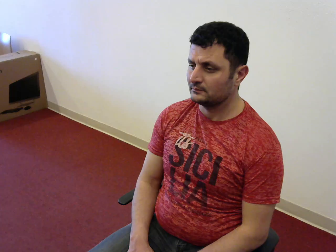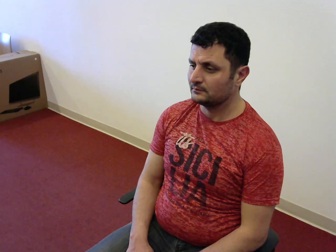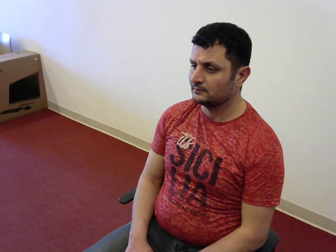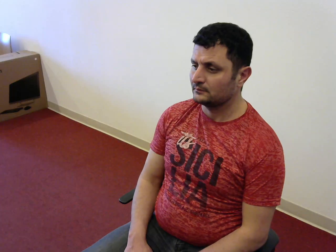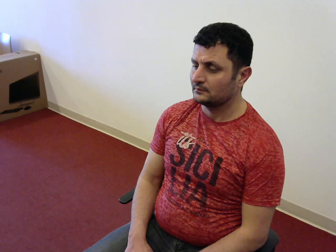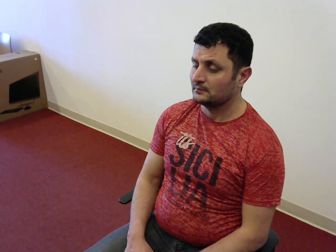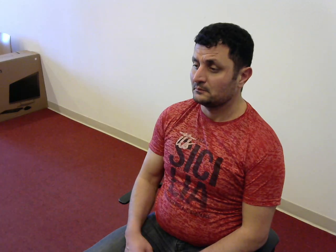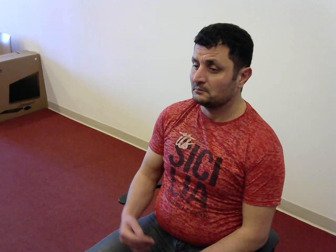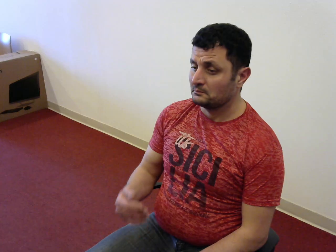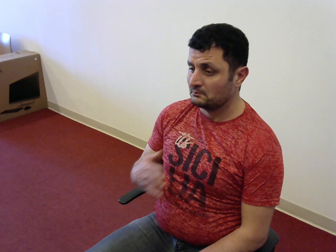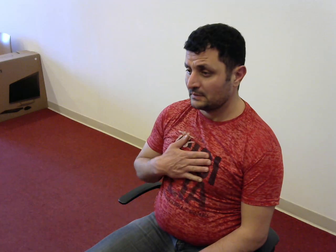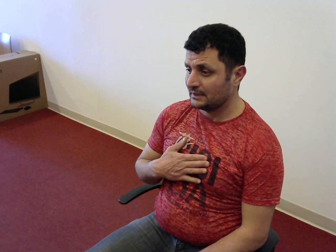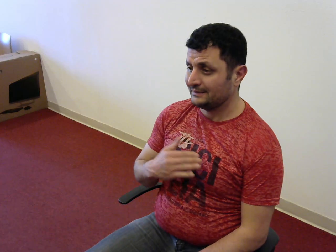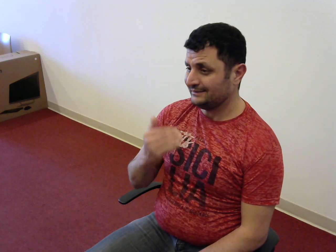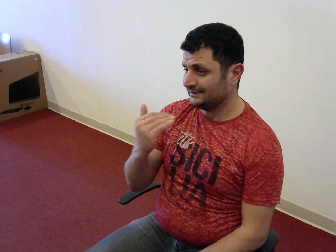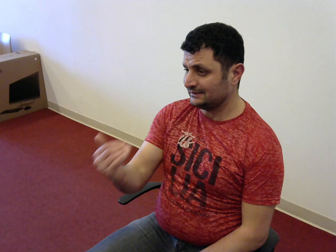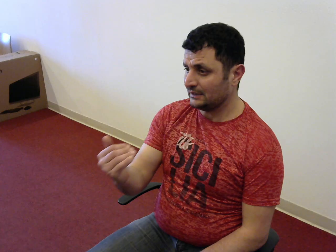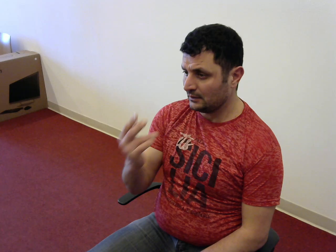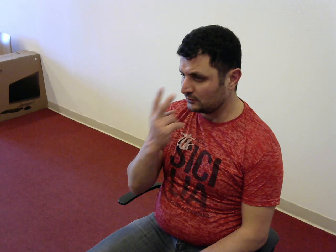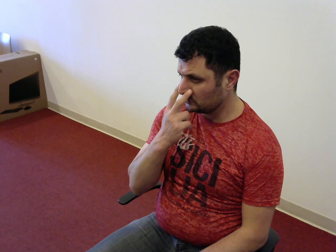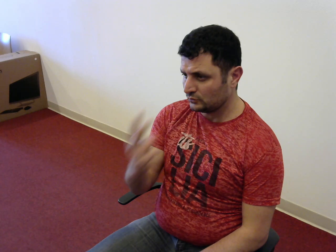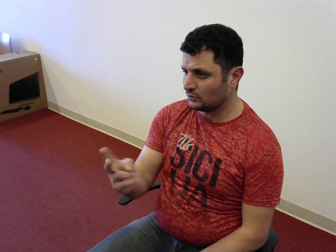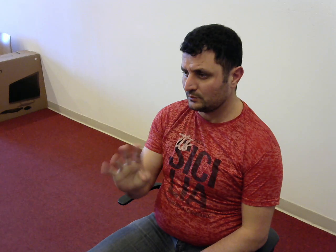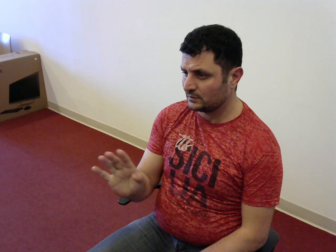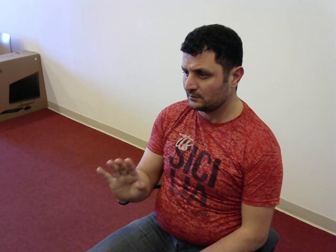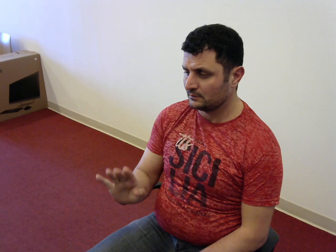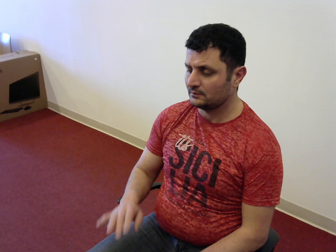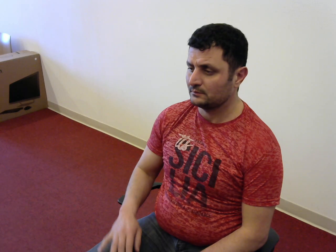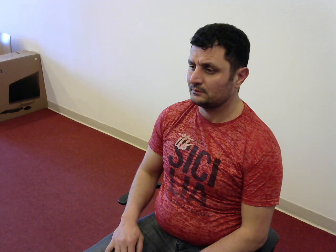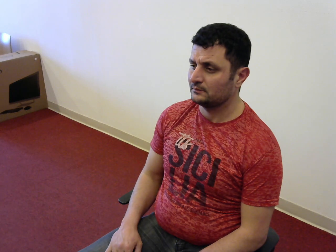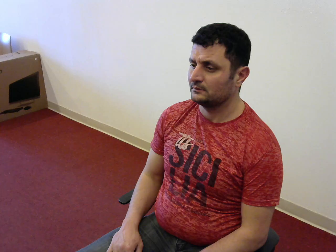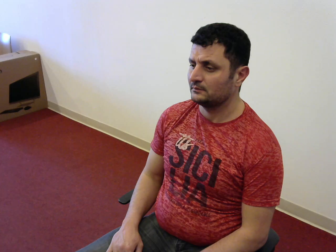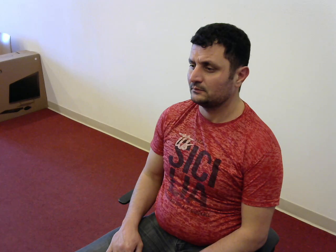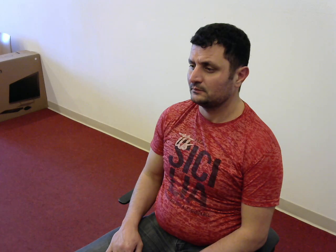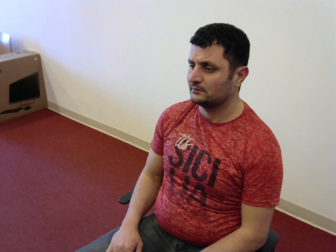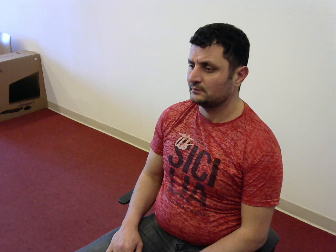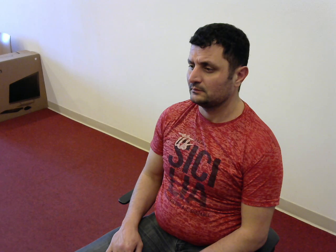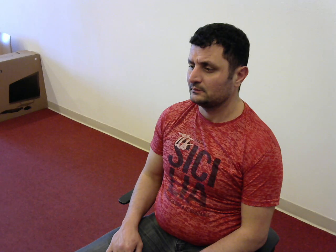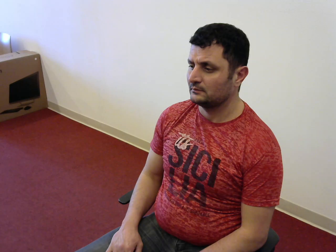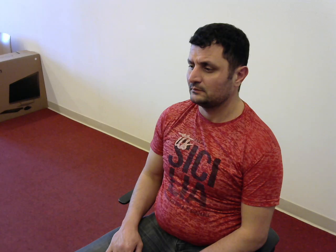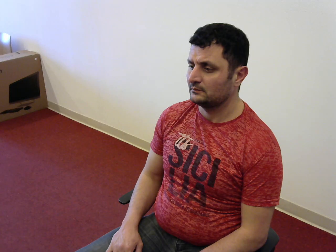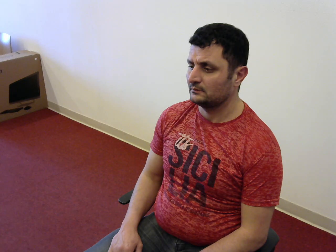Mən sizi görmürəm